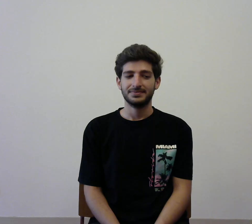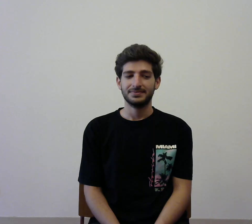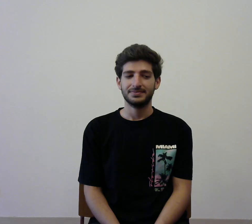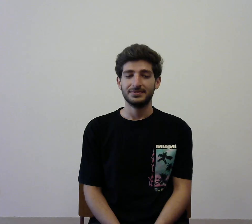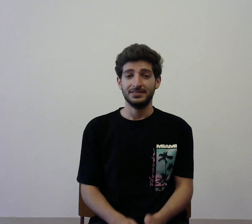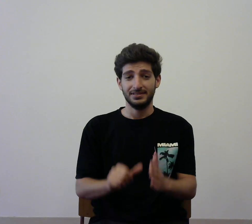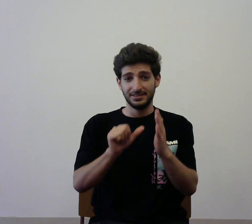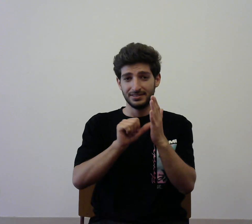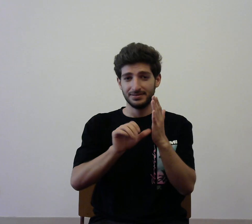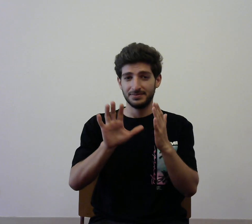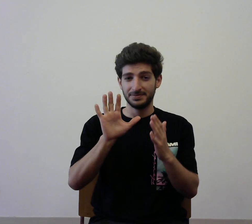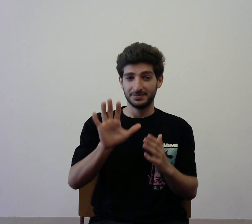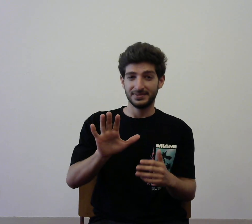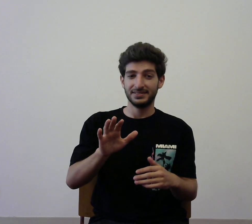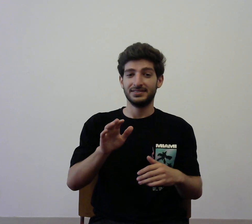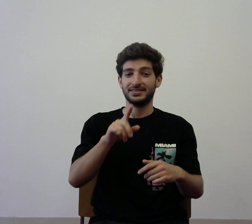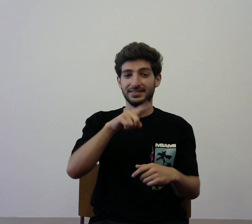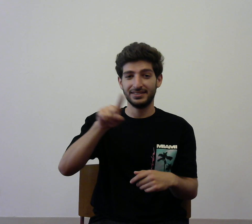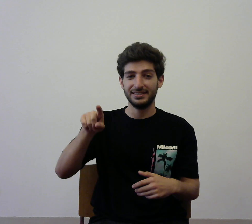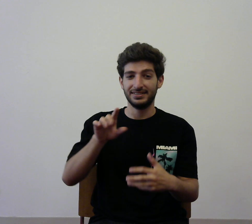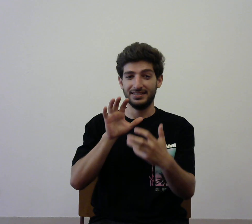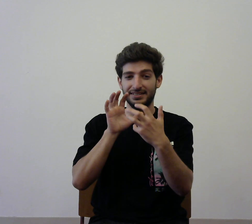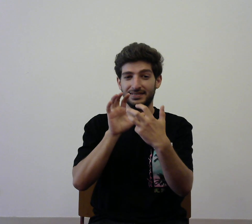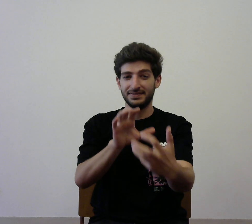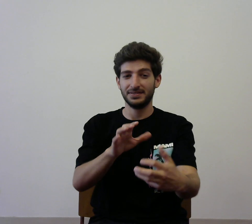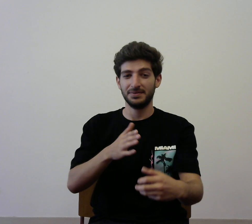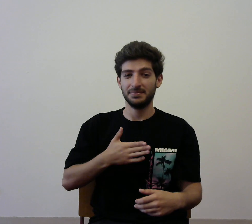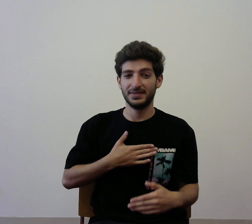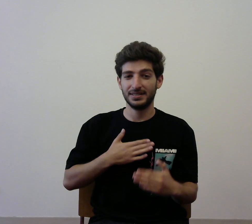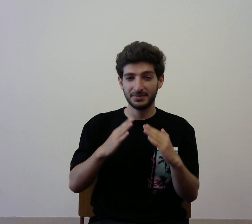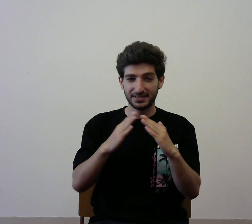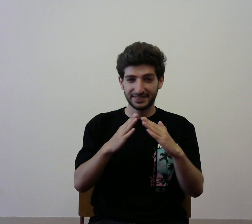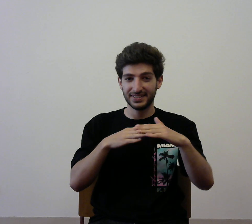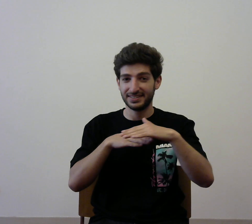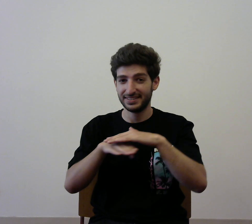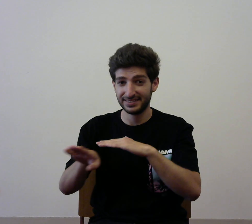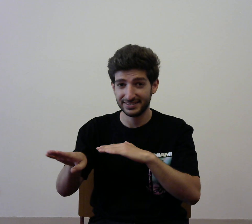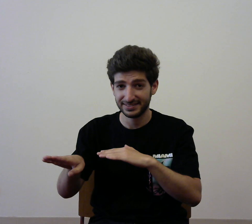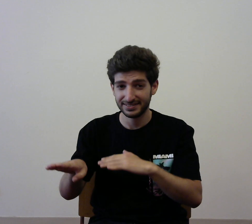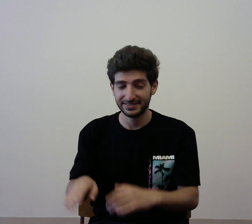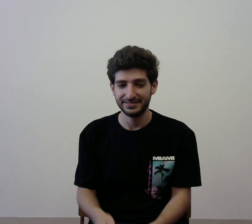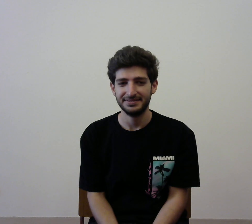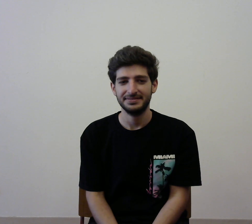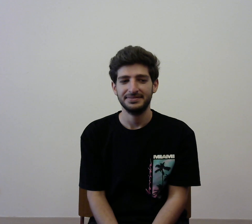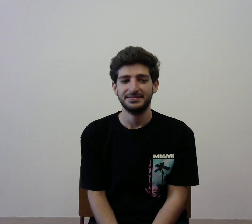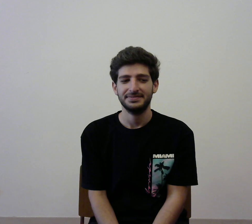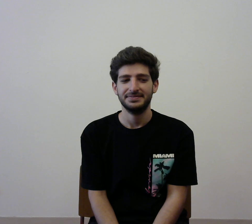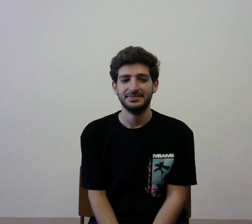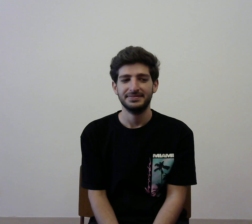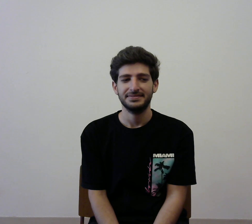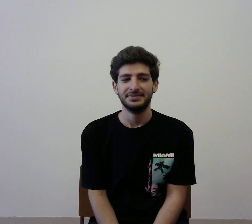65 saylı avtobus mənim evimə gedir